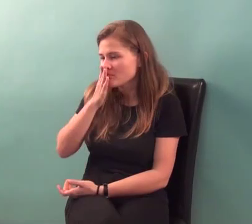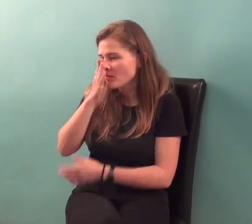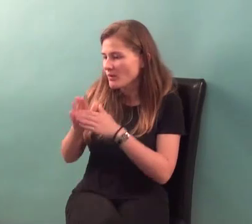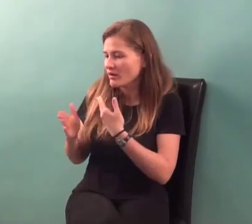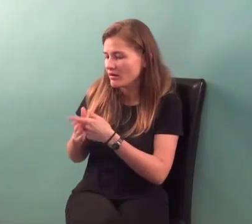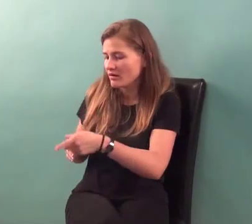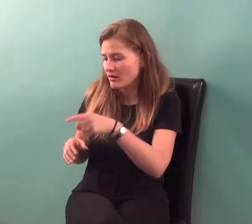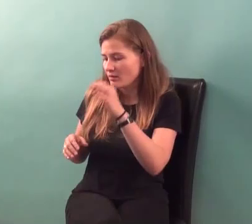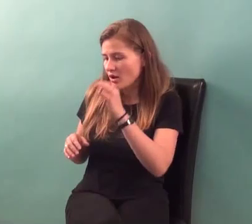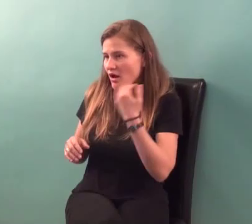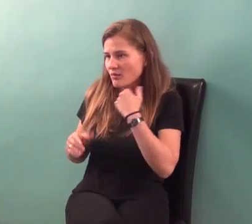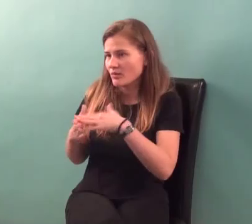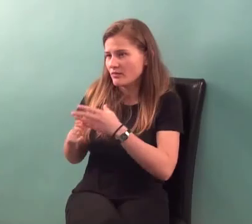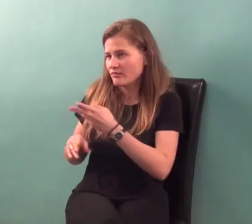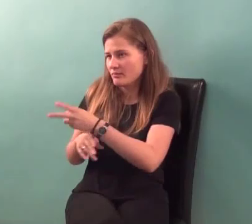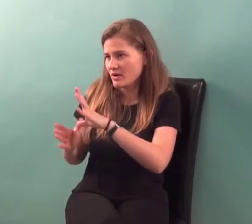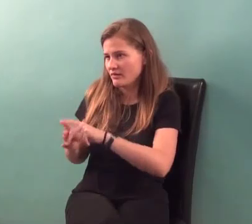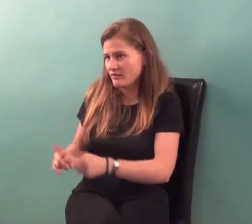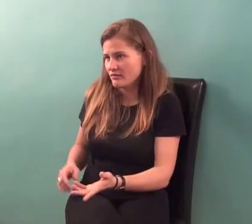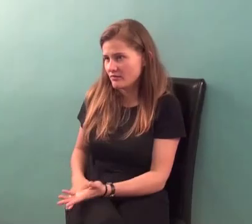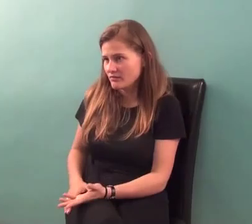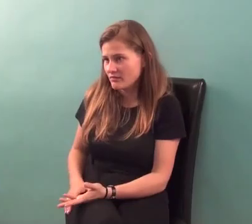Na przykład nie wolno iść do miasta pijąc alkohol.